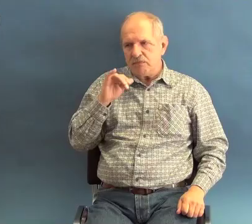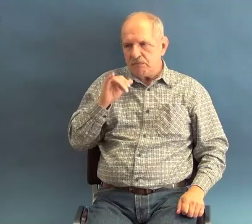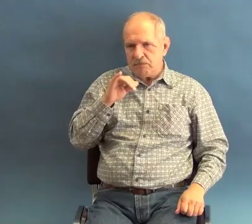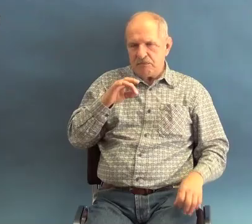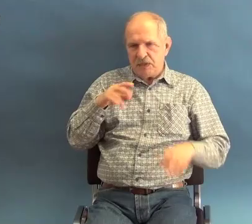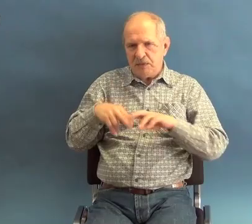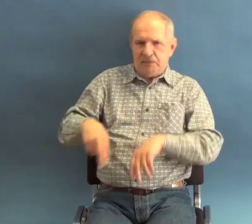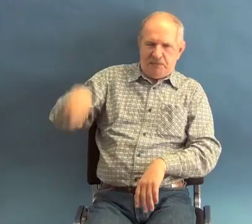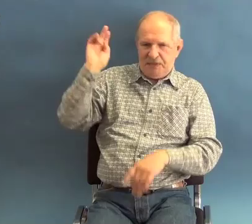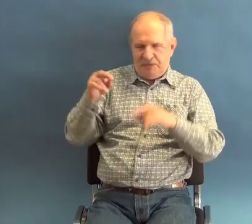Znowu kit jest na jego twarzy. Szyba jest gotowa.